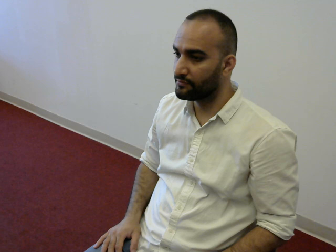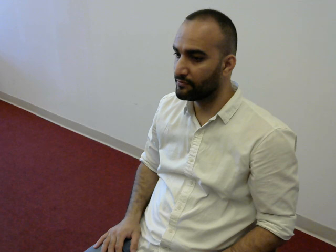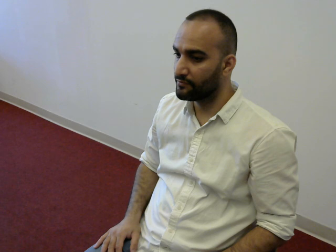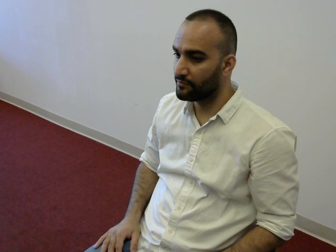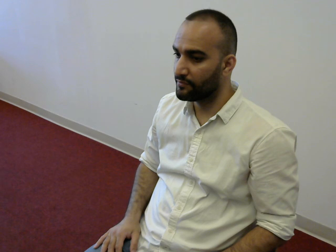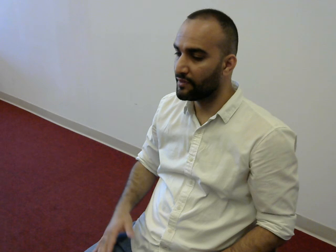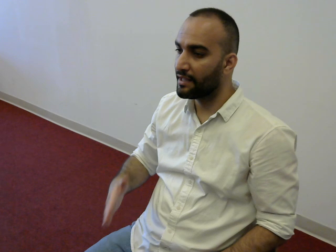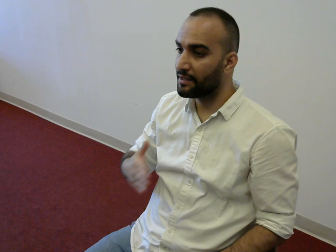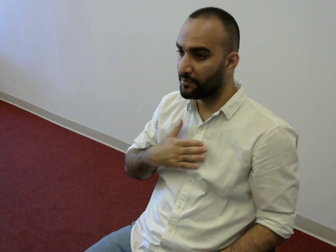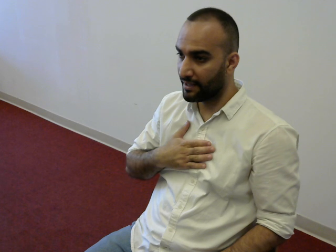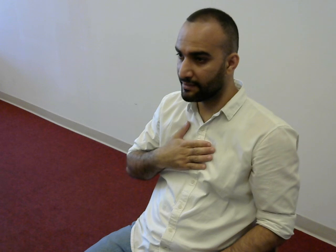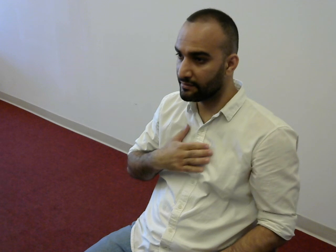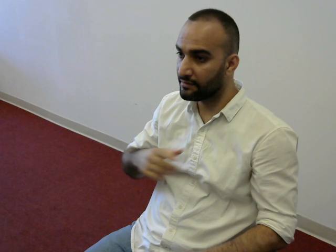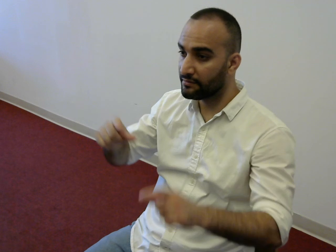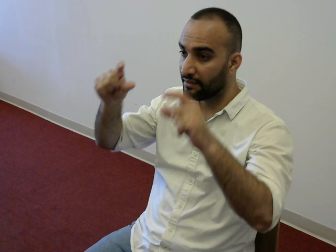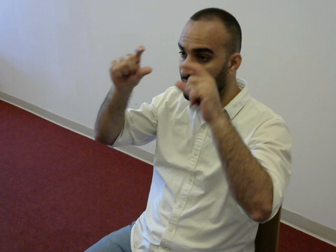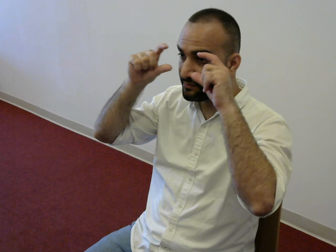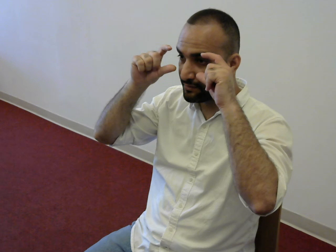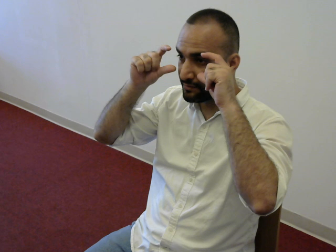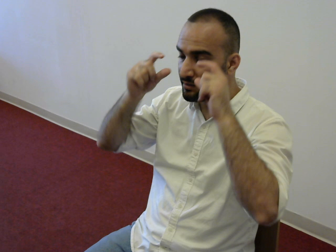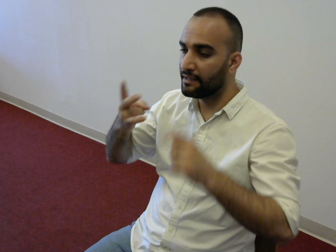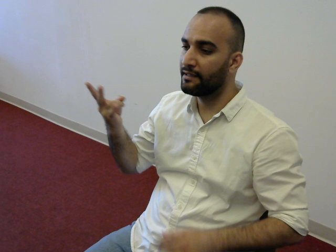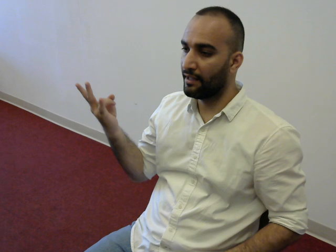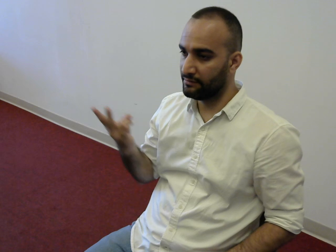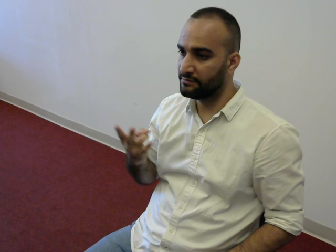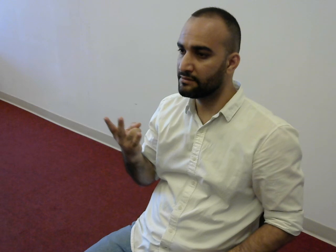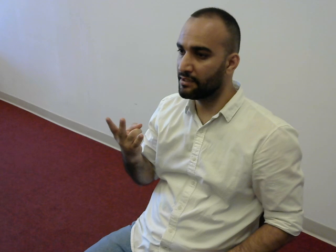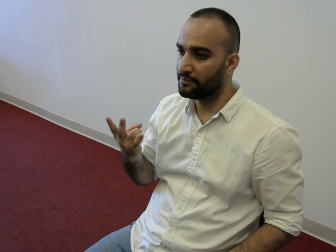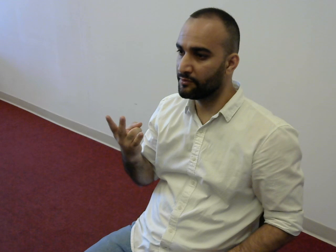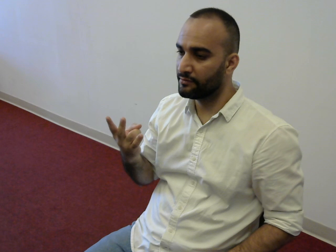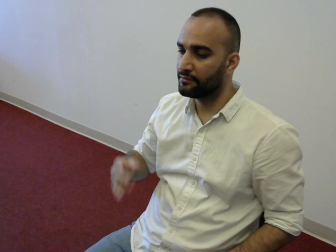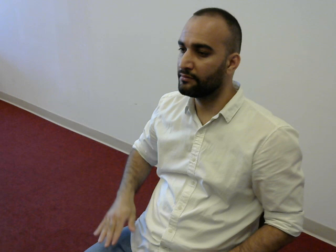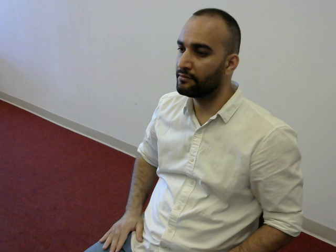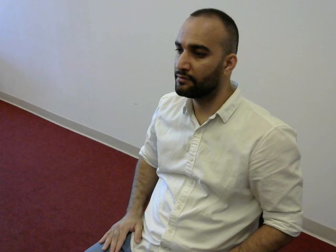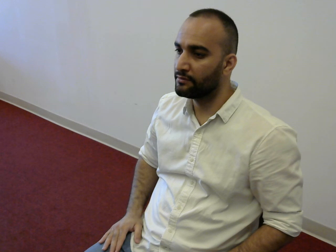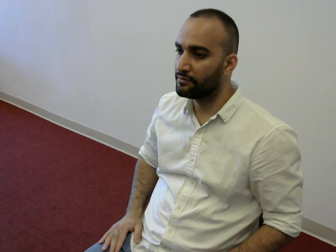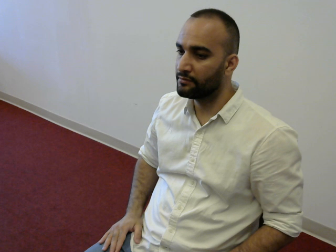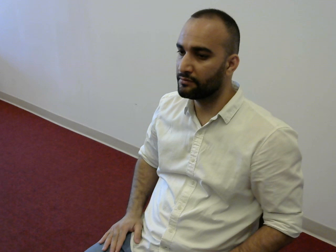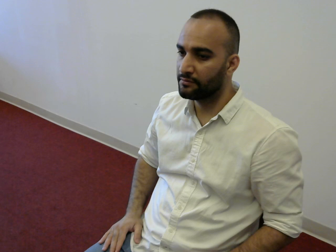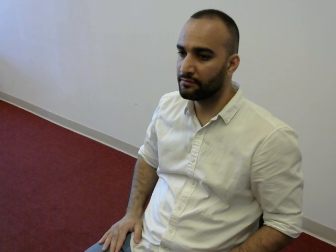Mənə eynək lazımdır